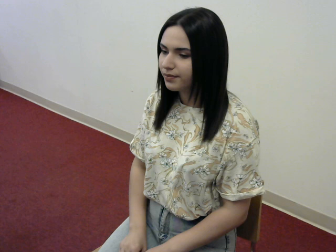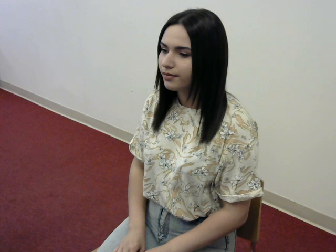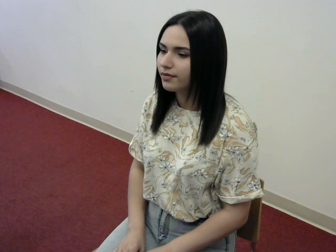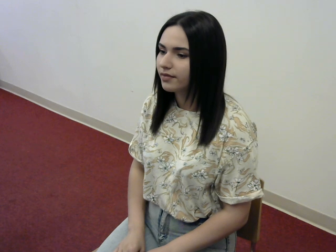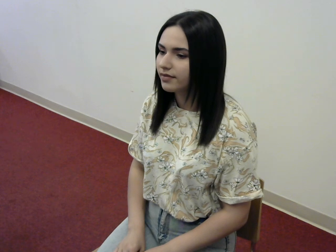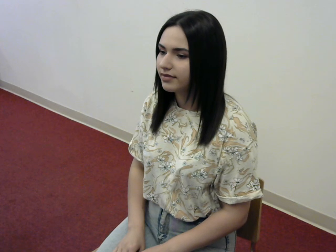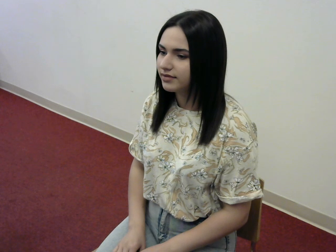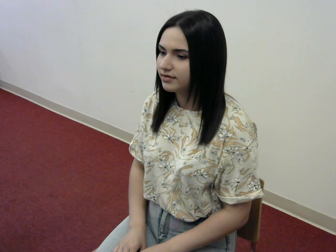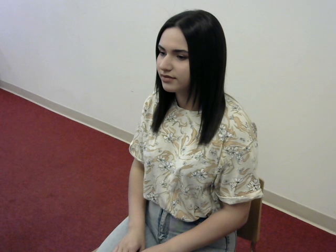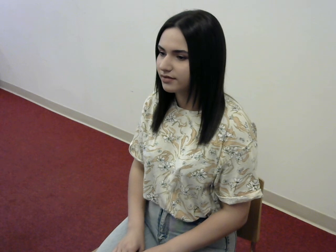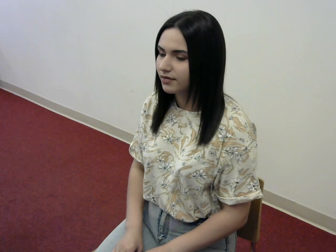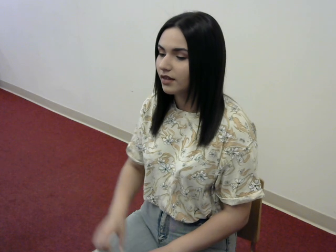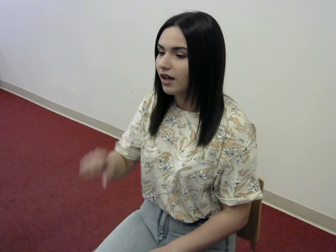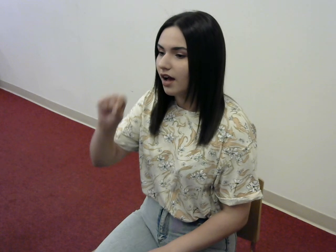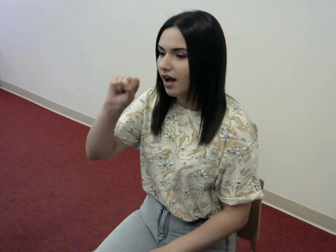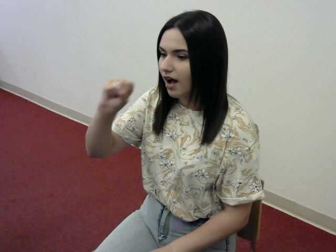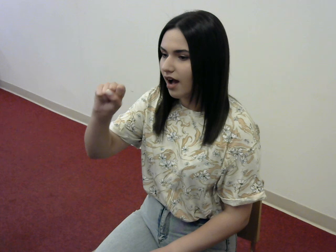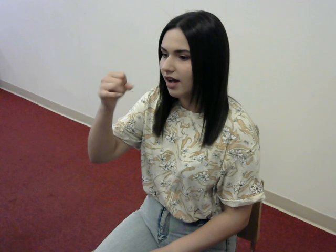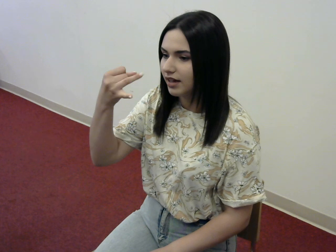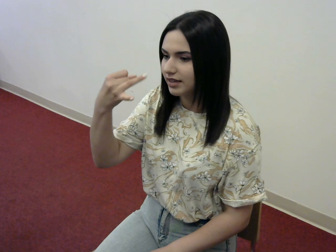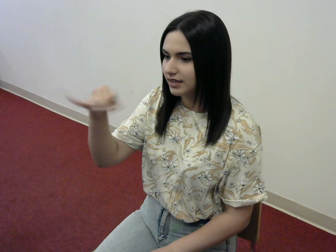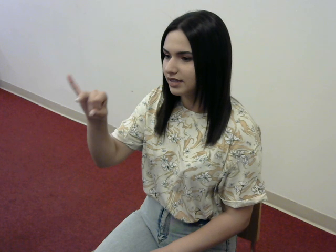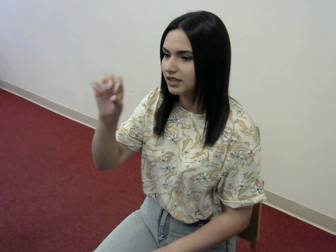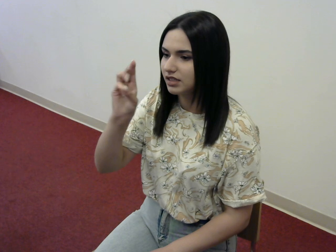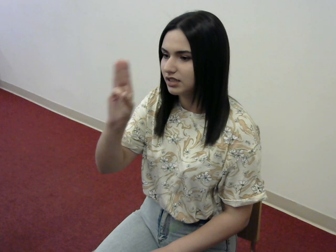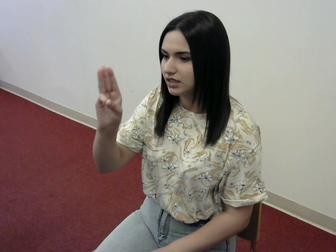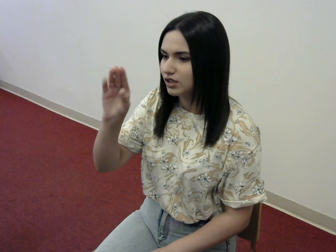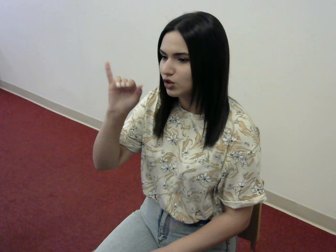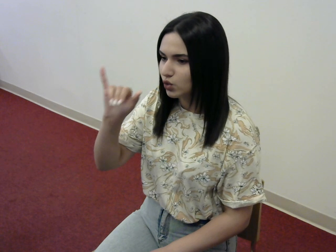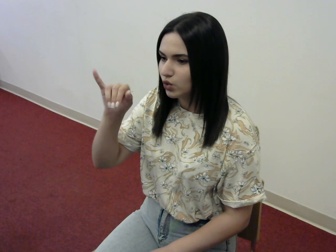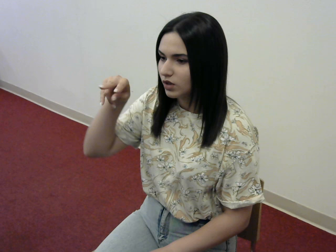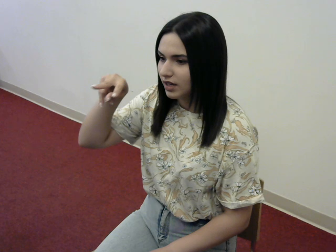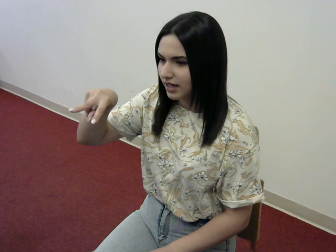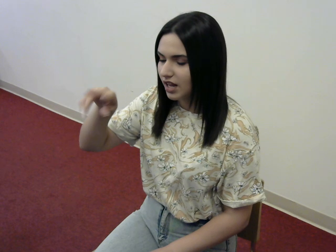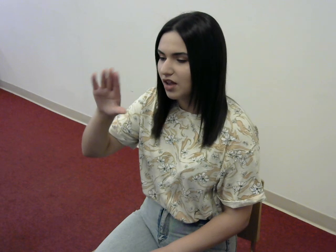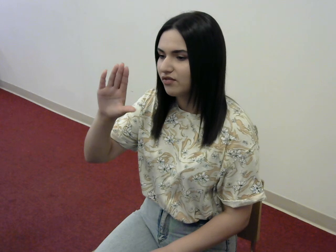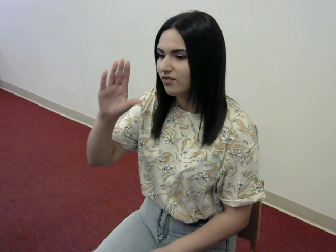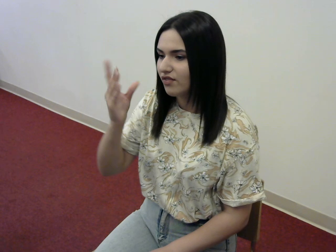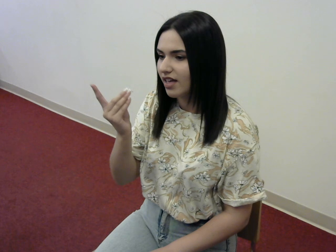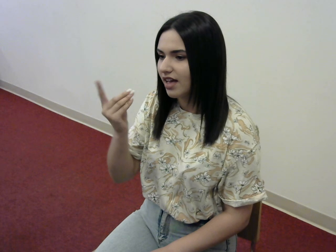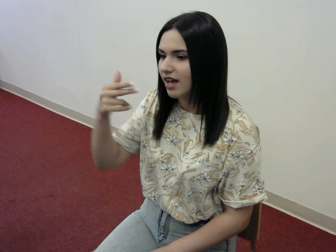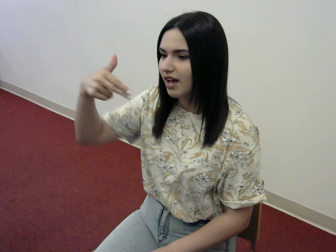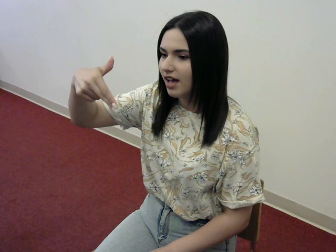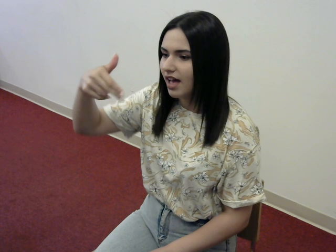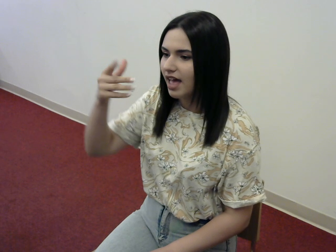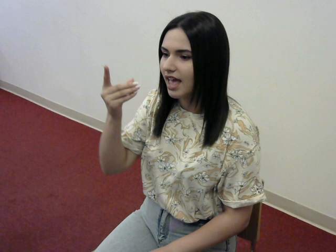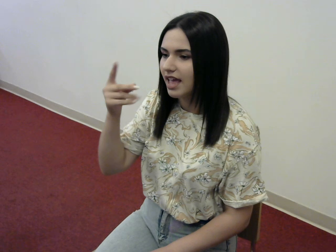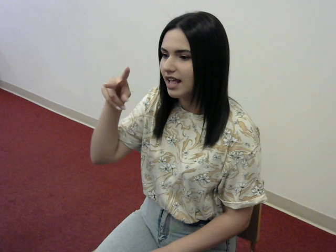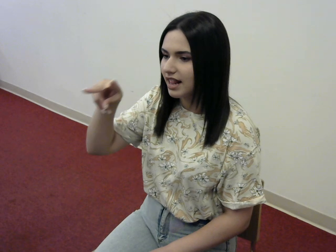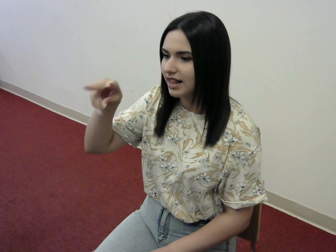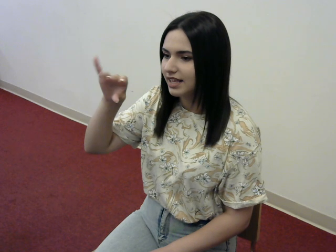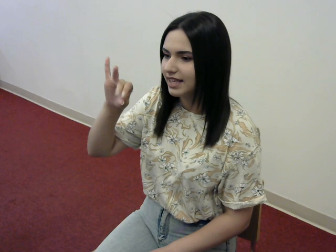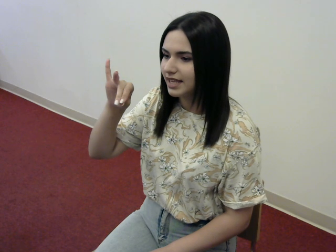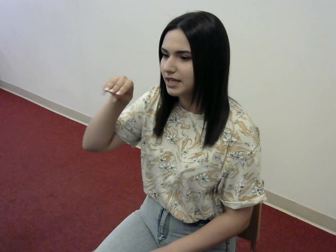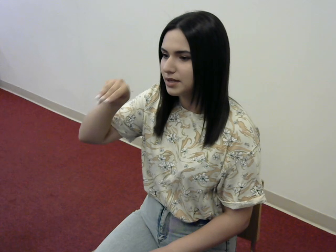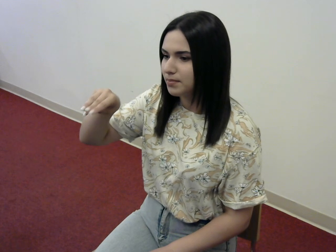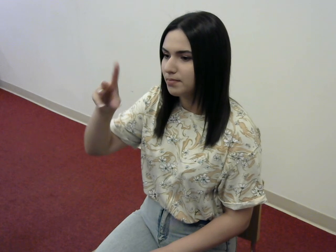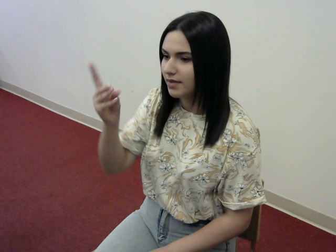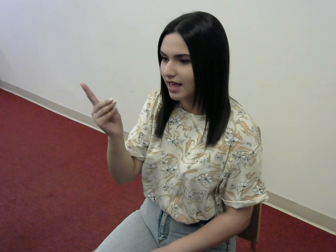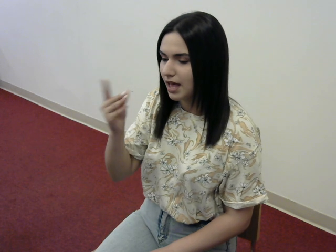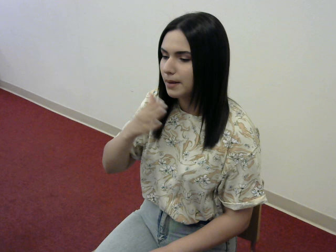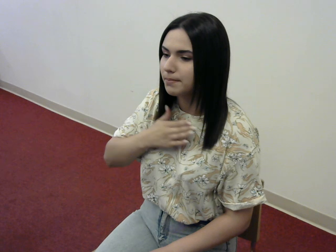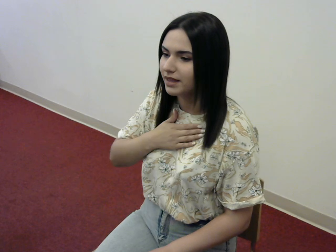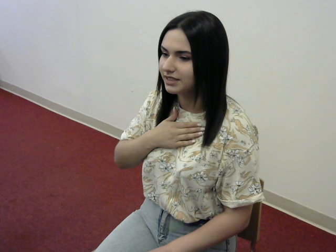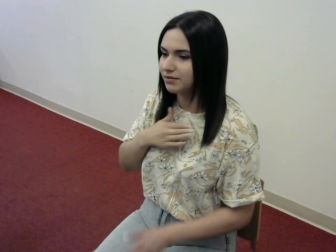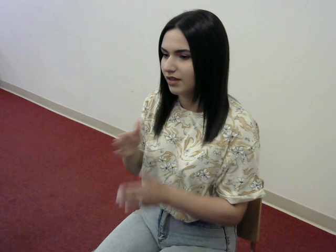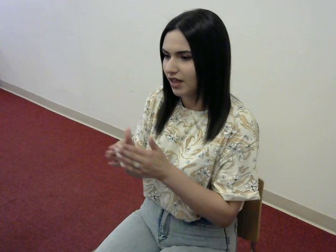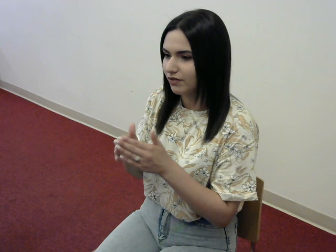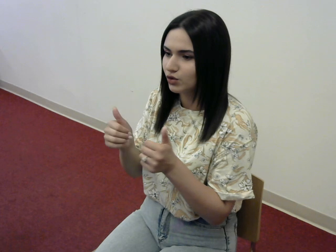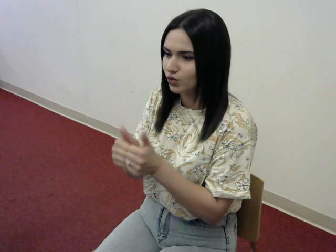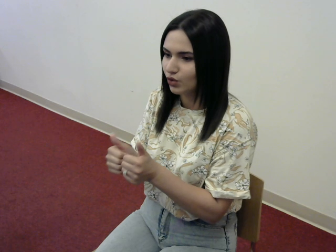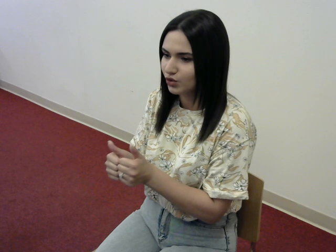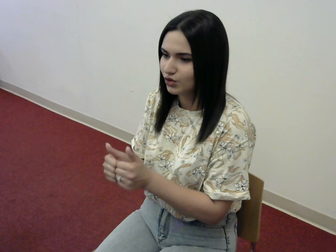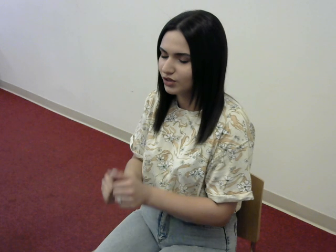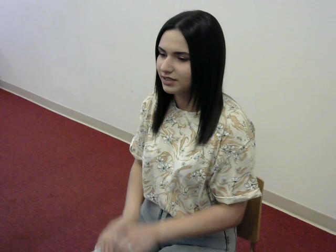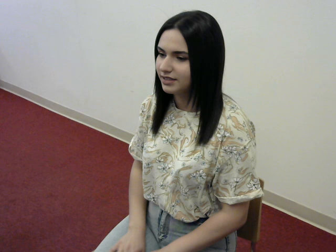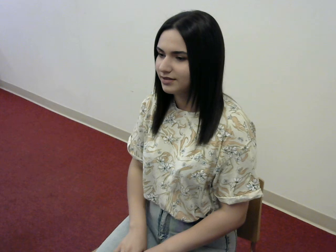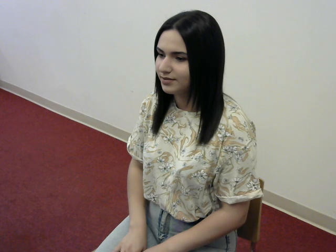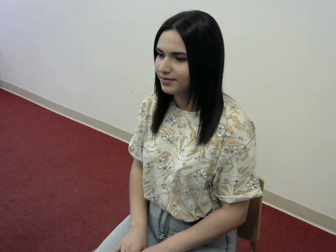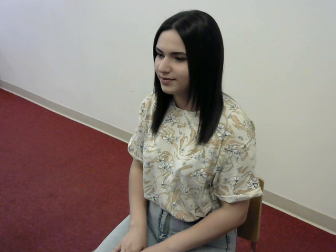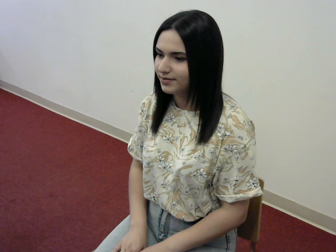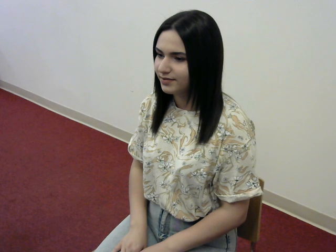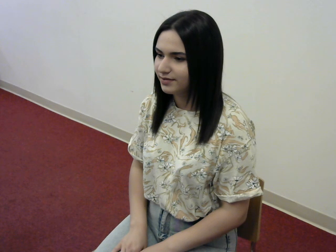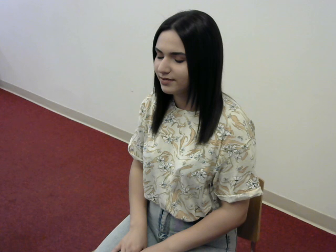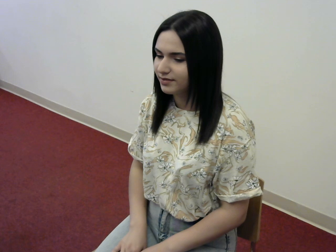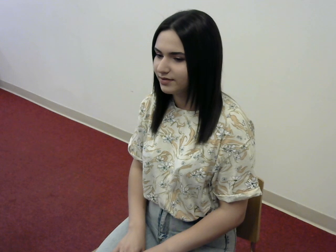Aygül və Həlimə mənim qonşularımdır